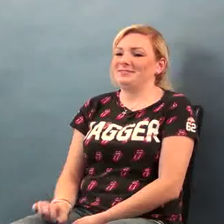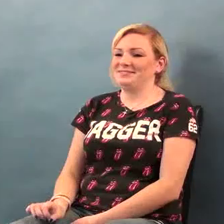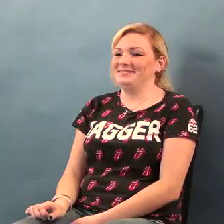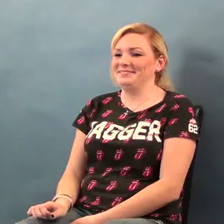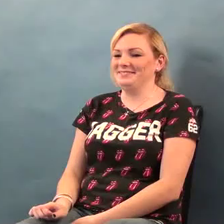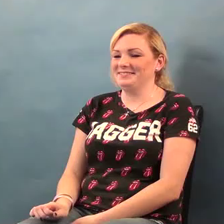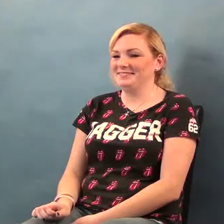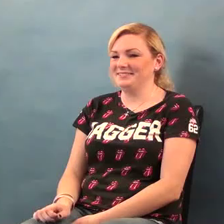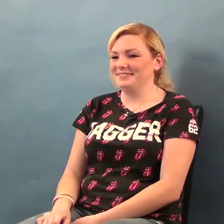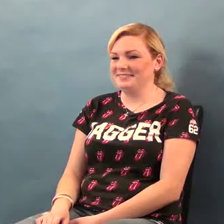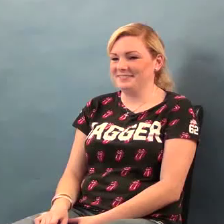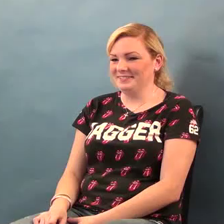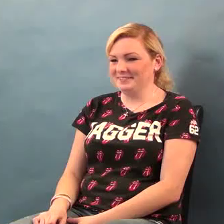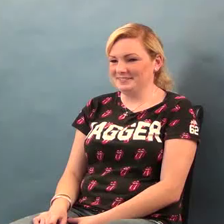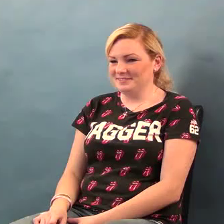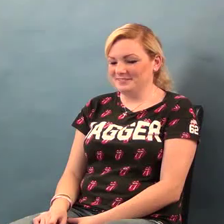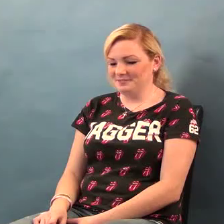Pracuję od rana.